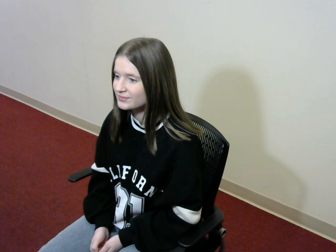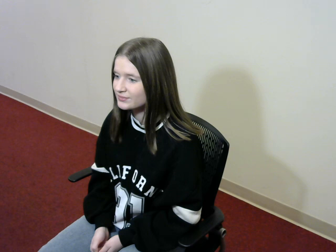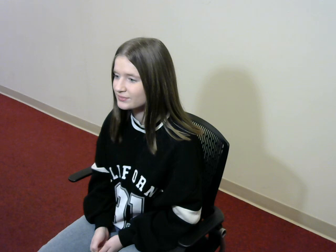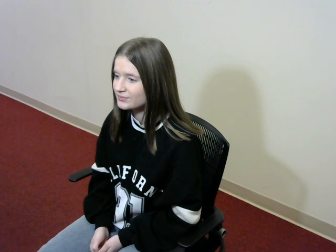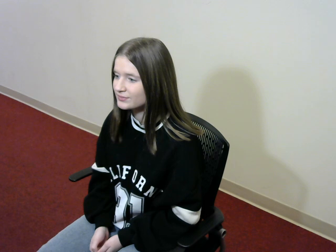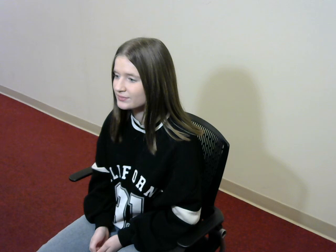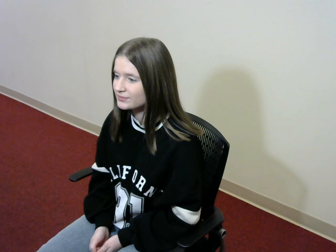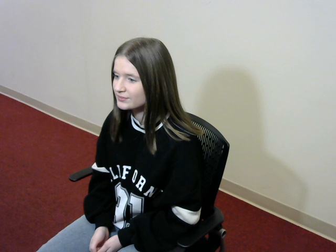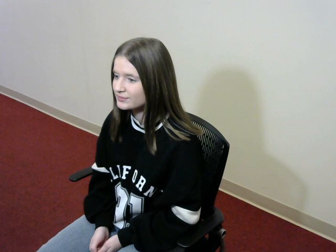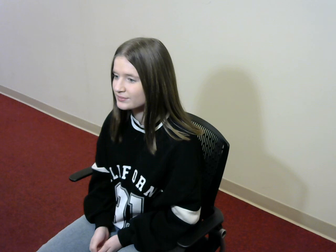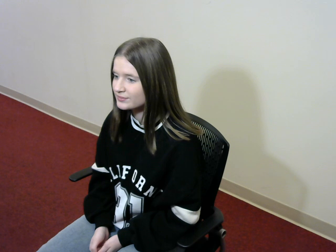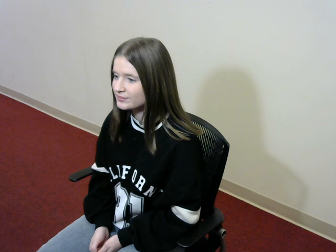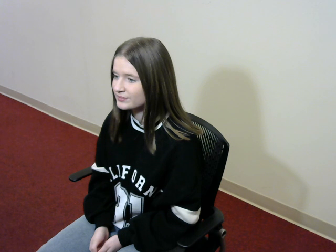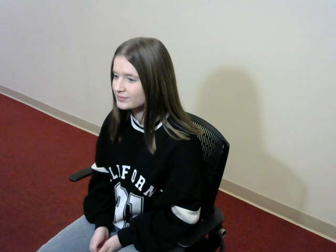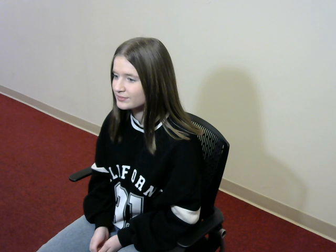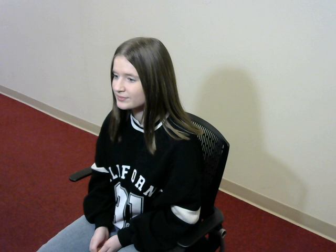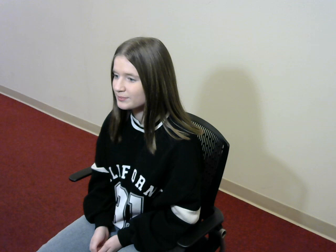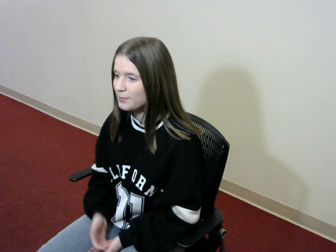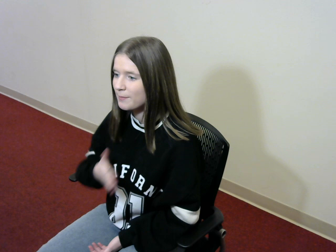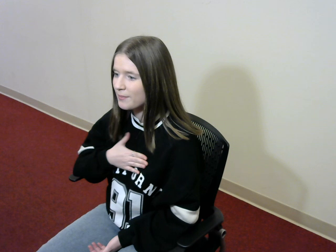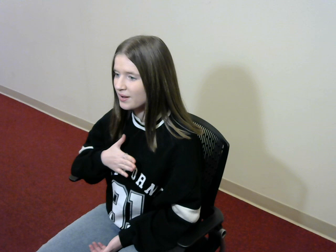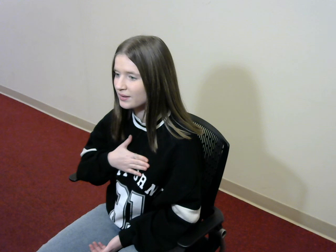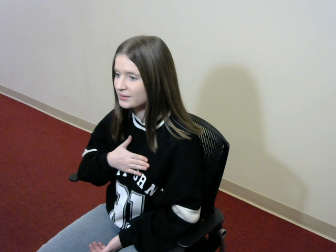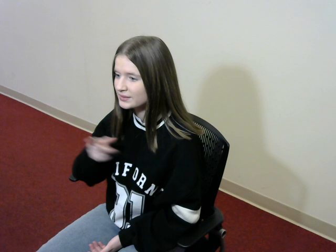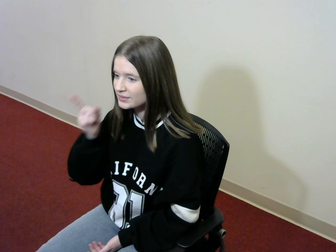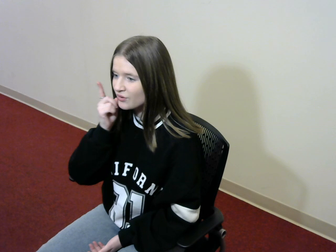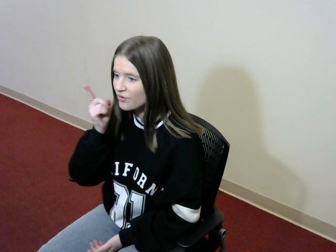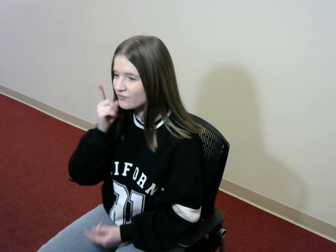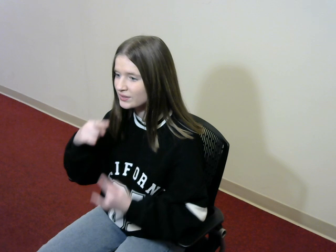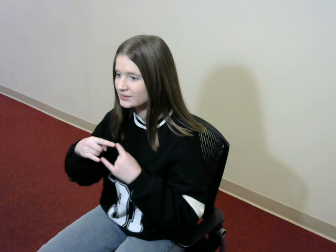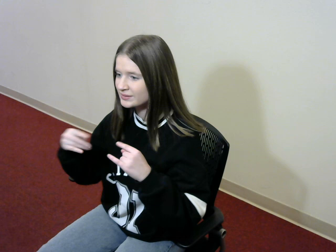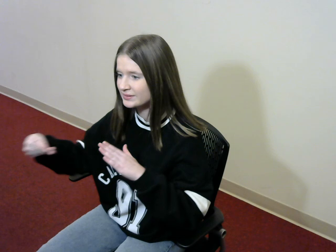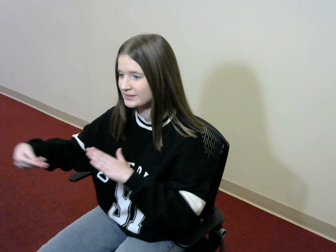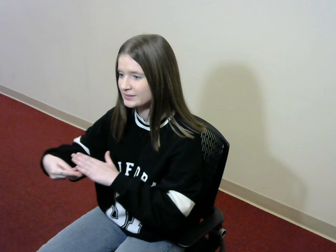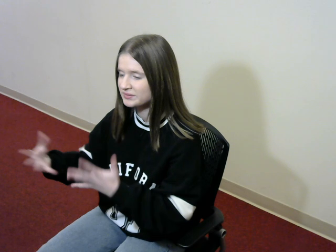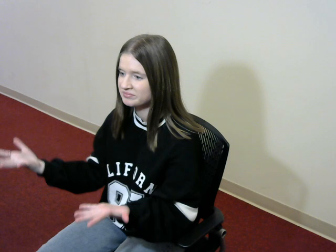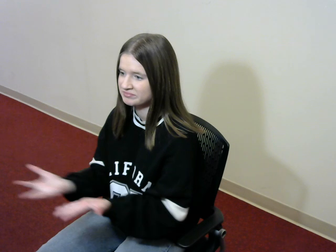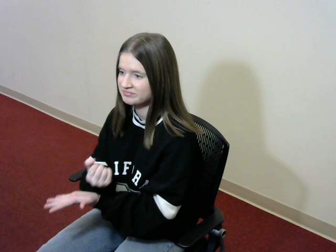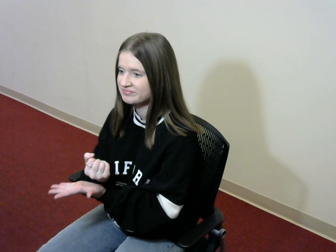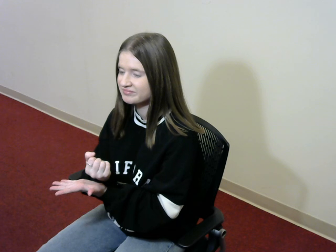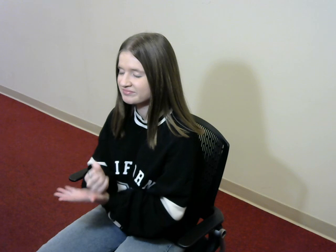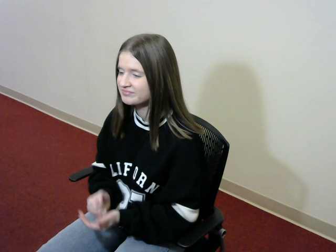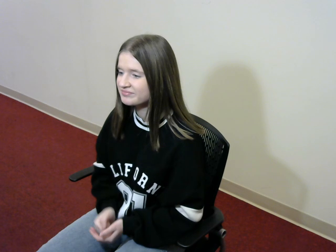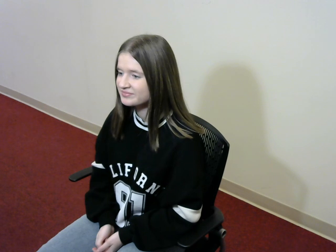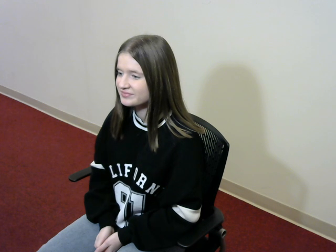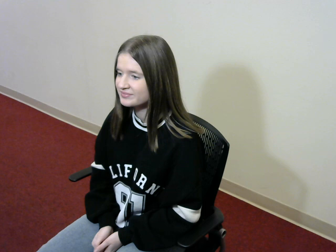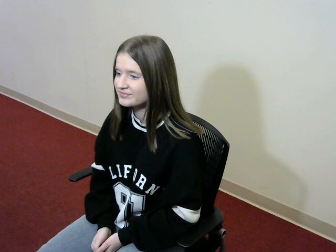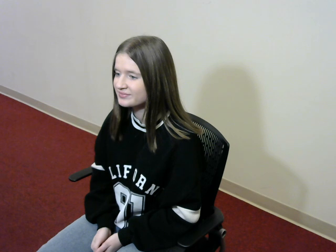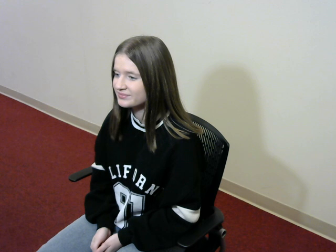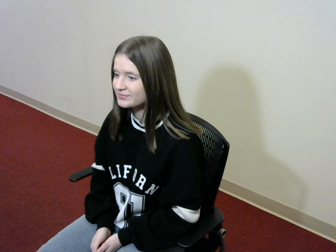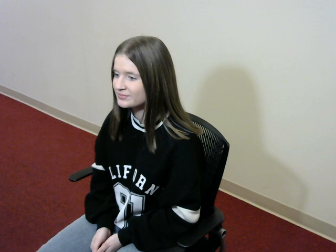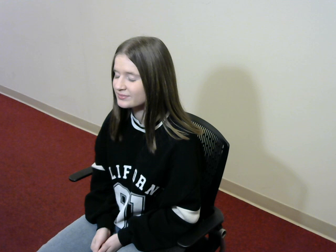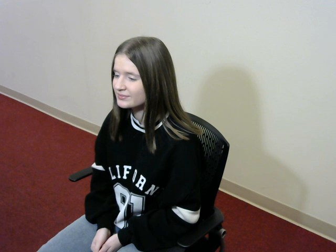Mən telefonumu stolun altından tapdım